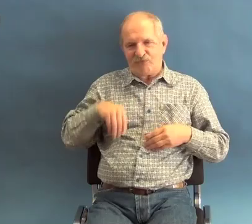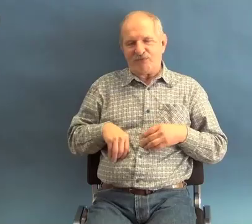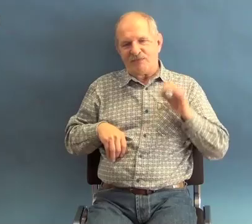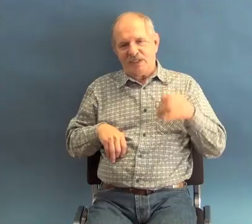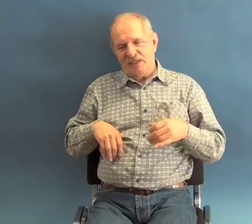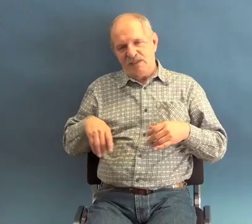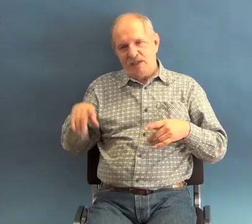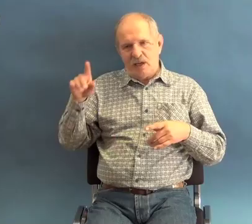Odchodzi.